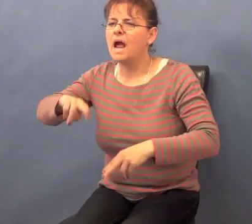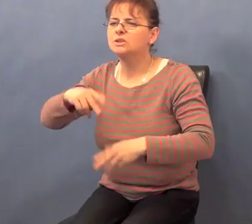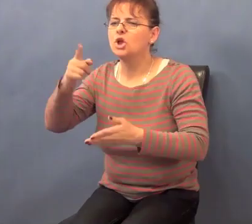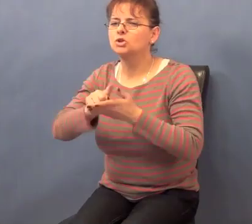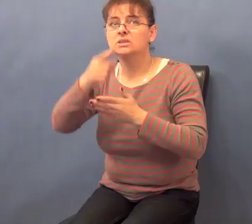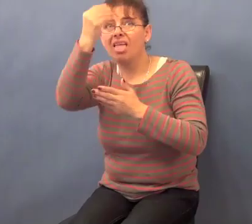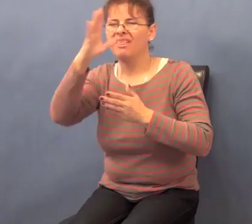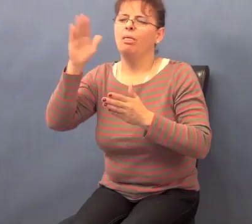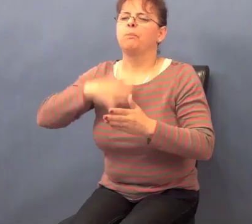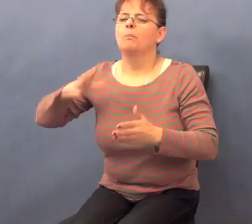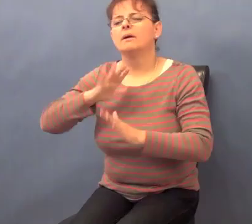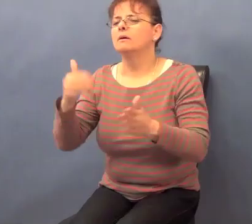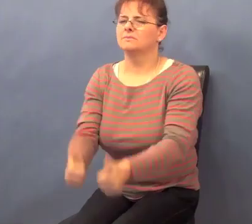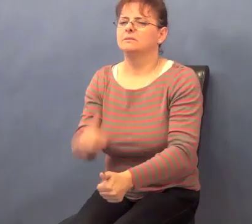Nie zdążył przejść przez pasy, światła się zmieniły, ale on to olewa.